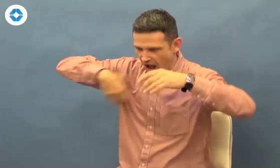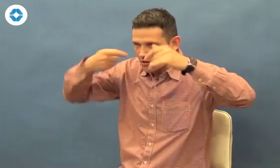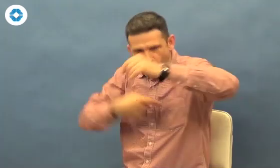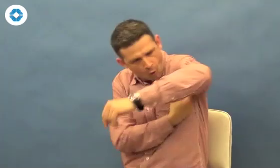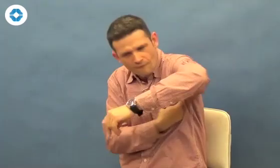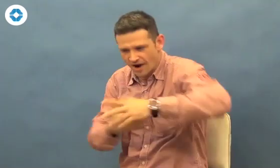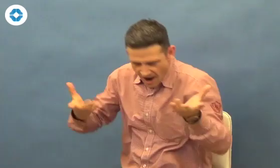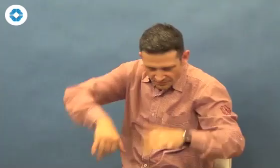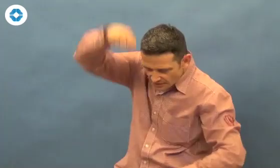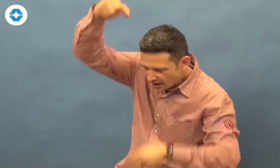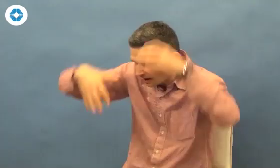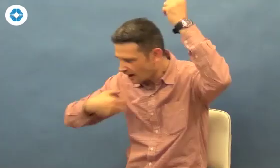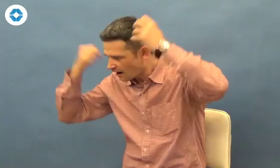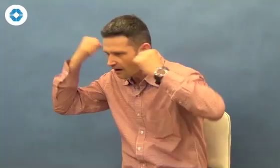Zagląda pod pachę i szuka wszędzie.